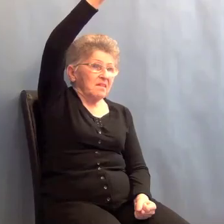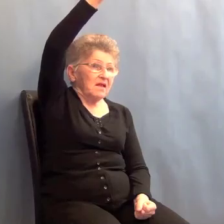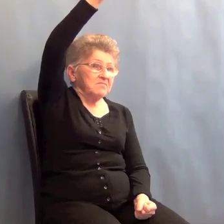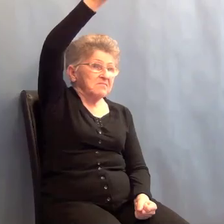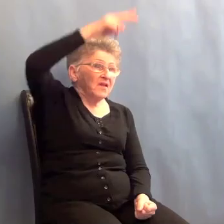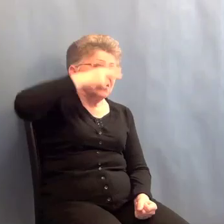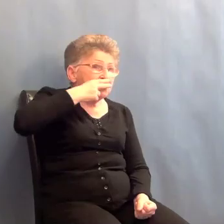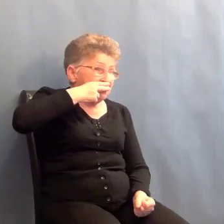Papierosy.